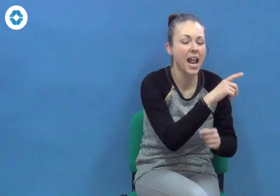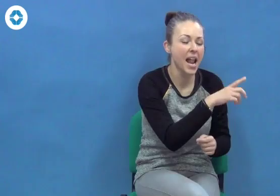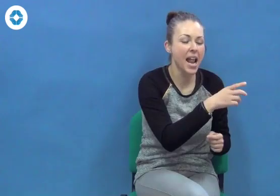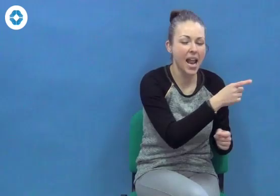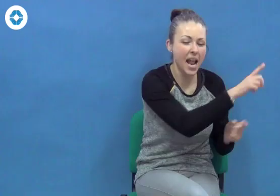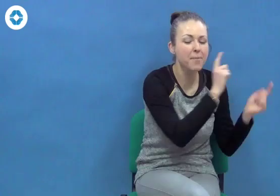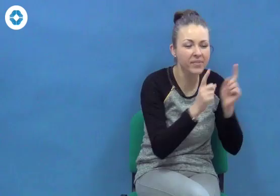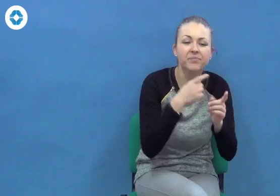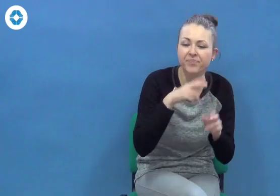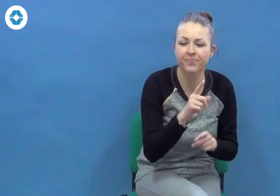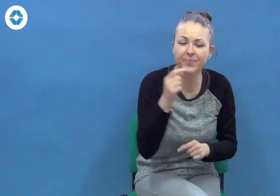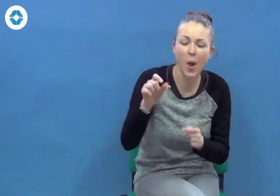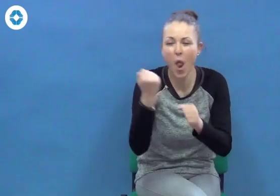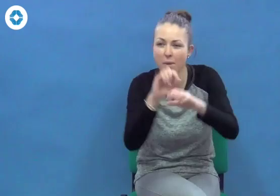Policjant podchodzi do Chaplina, który naprawia okno.